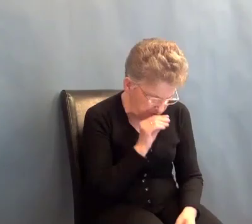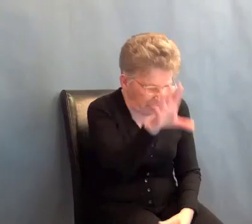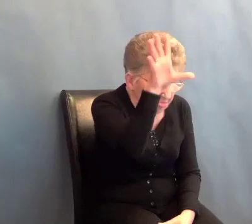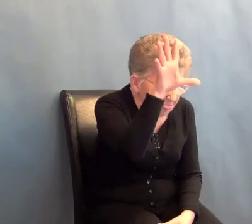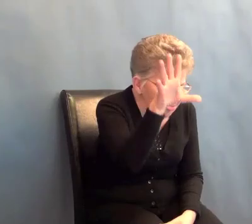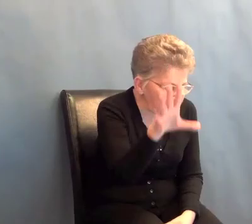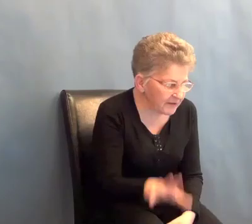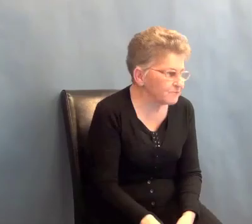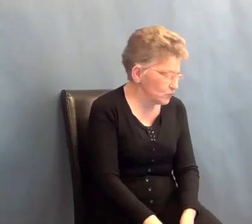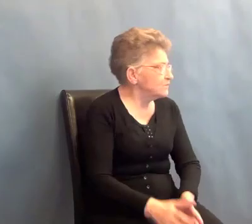Wypluć.